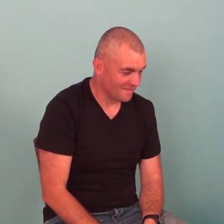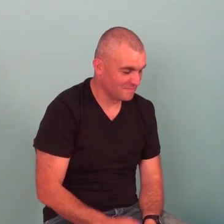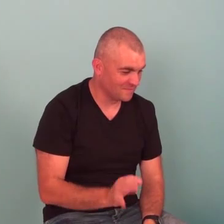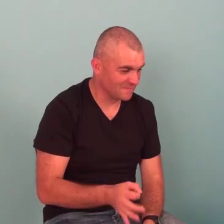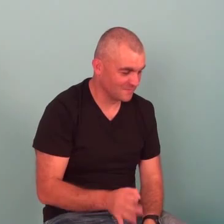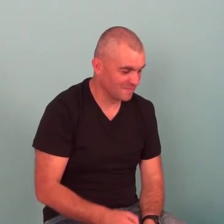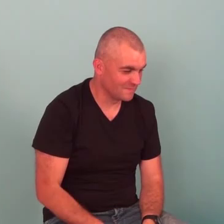Dobrze.